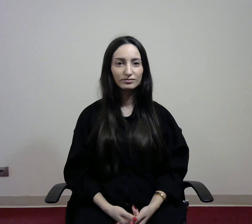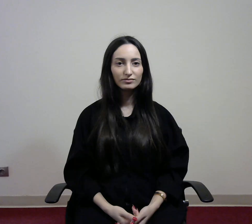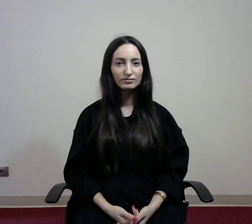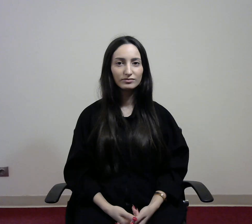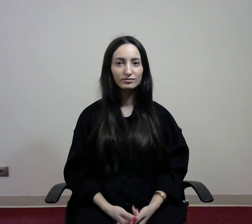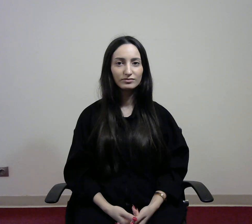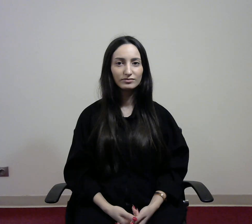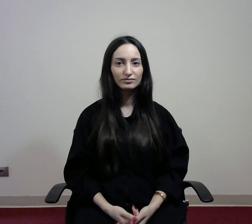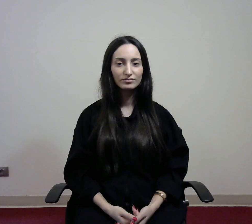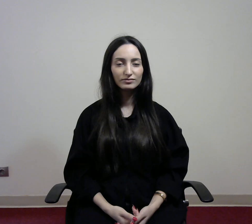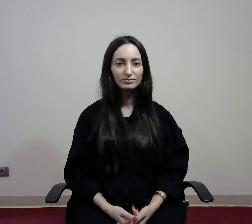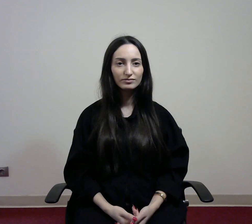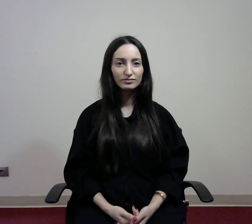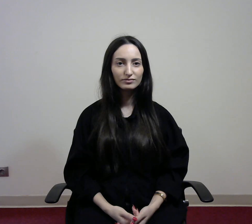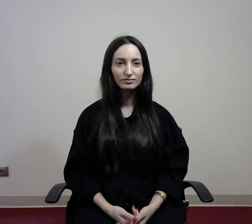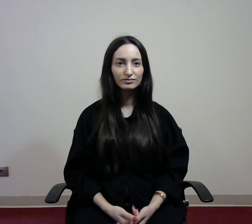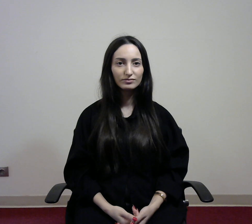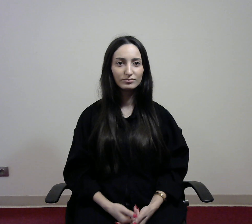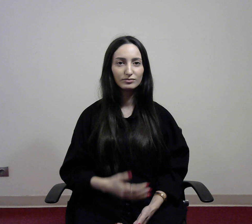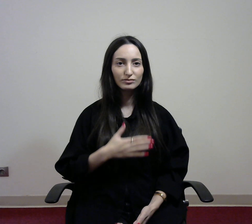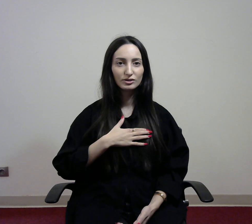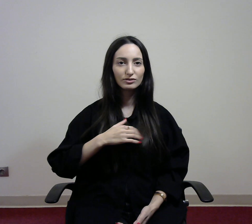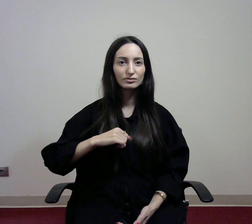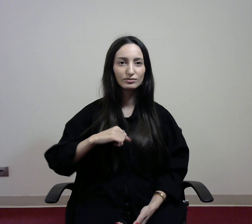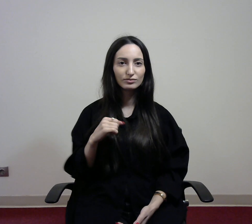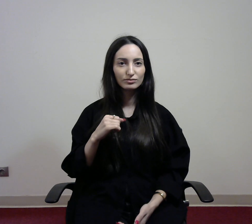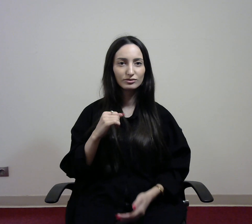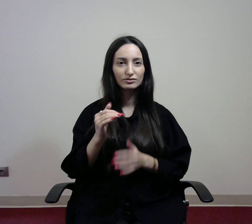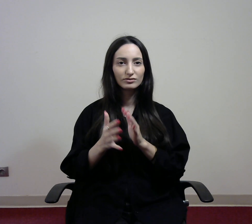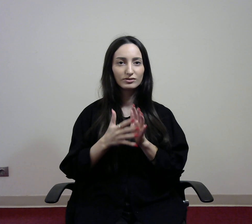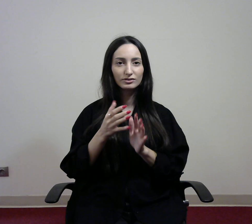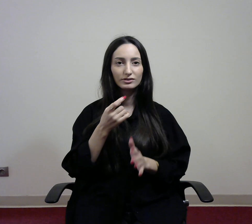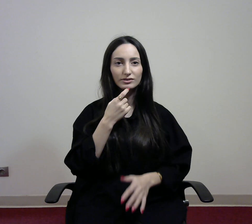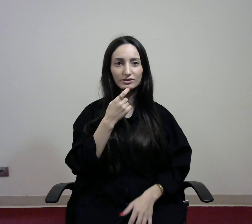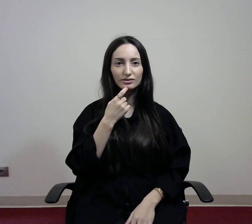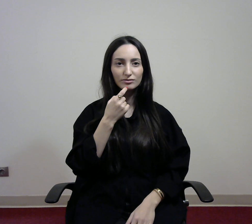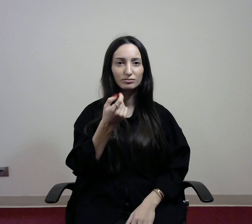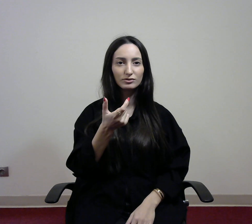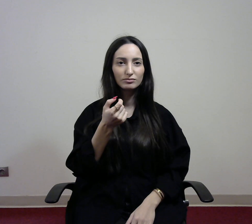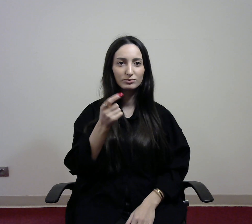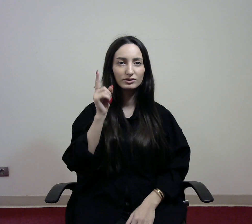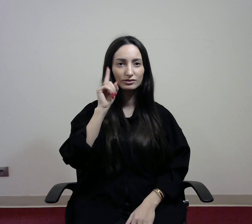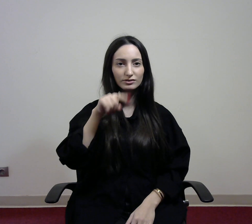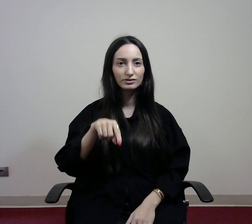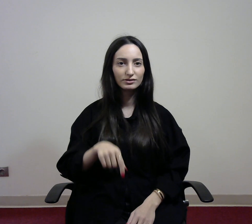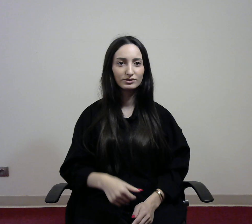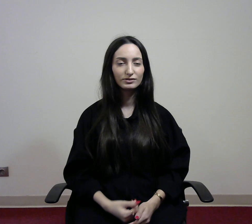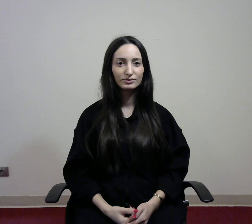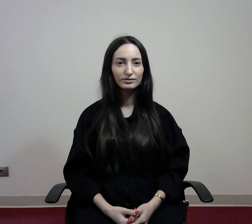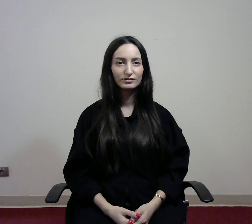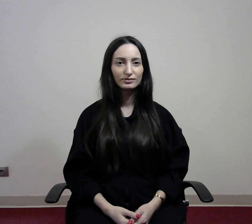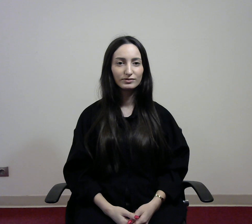Mənim dostum jest dilini azca bilir